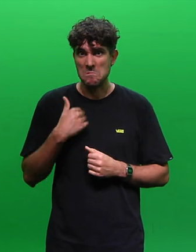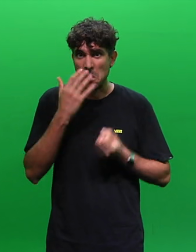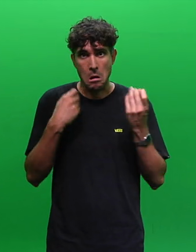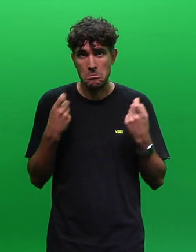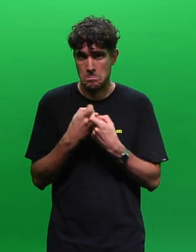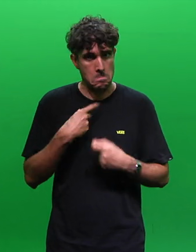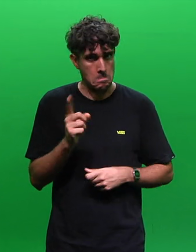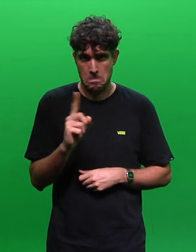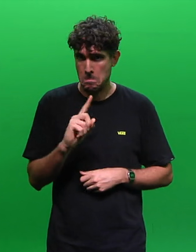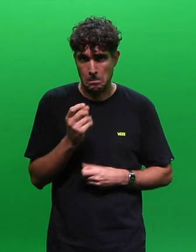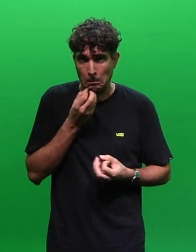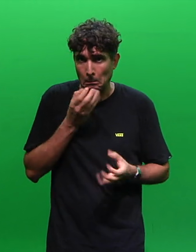Durant la primavera no tinc cap al·lèrgia, estic bé.